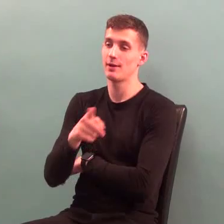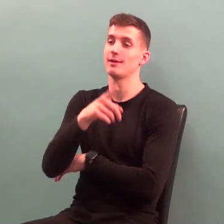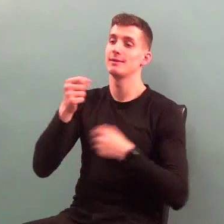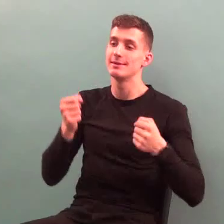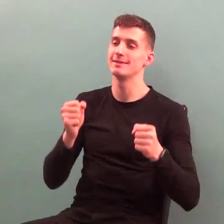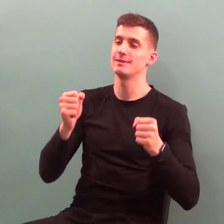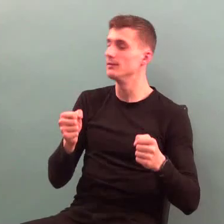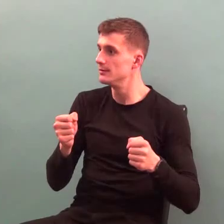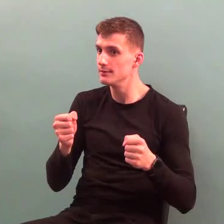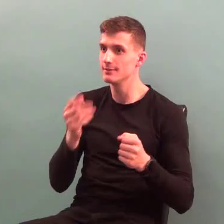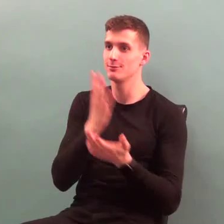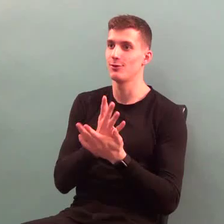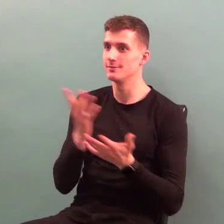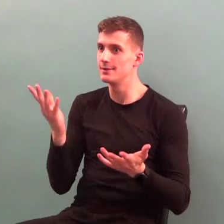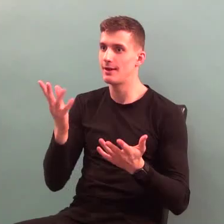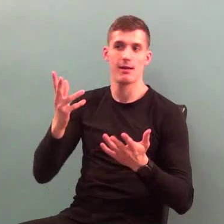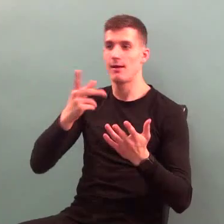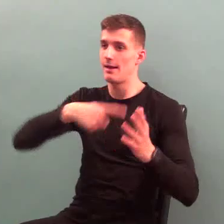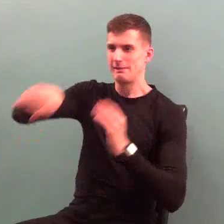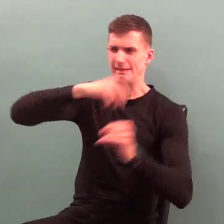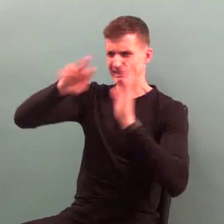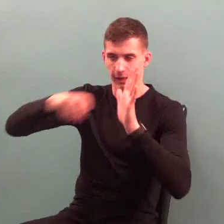Huśtający się ptaszek nagle spostrzega kota i zaczyna biegać w kółko.